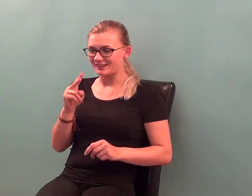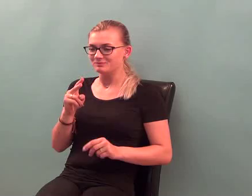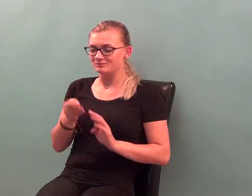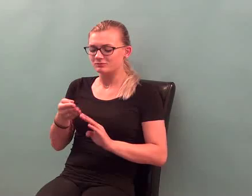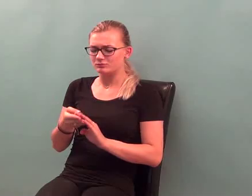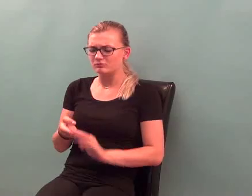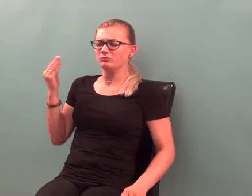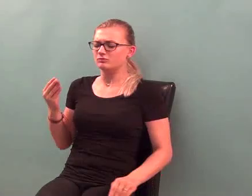Rzuca kit za siebie szybko.